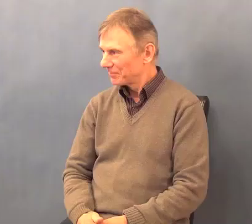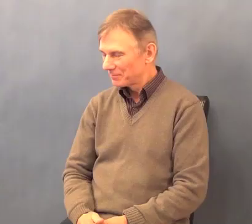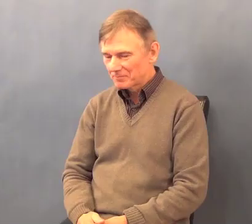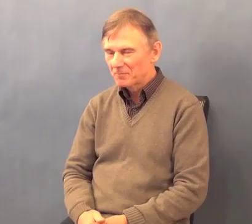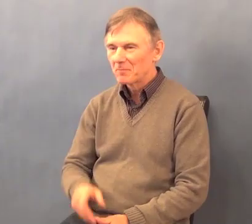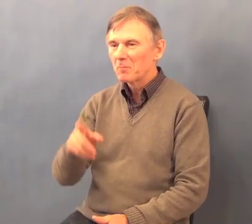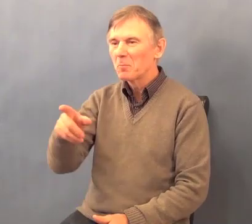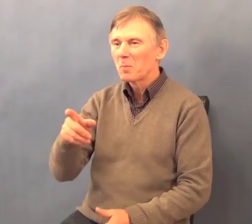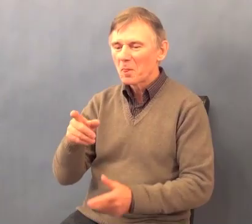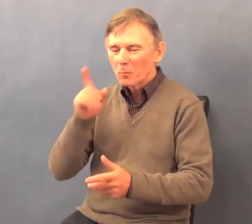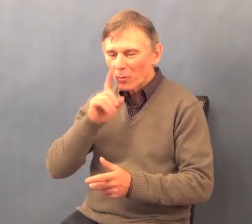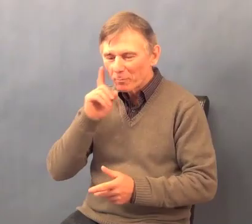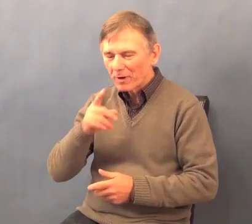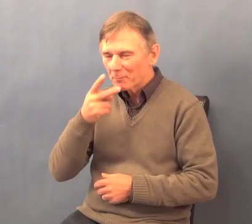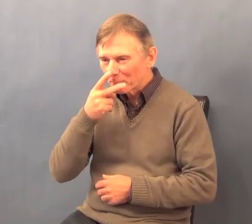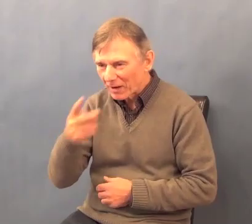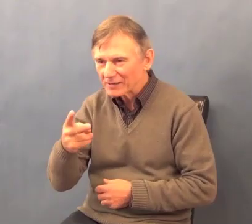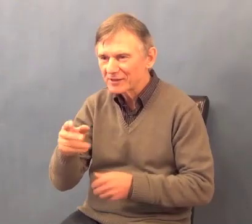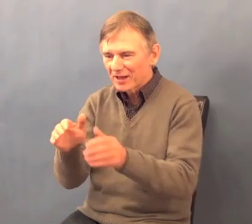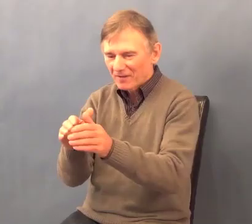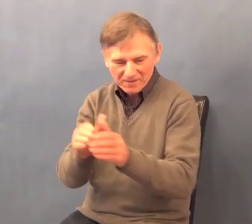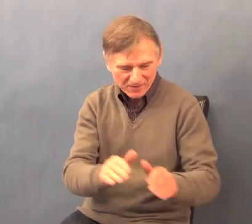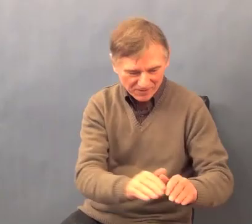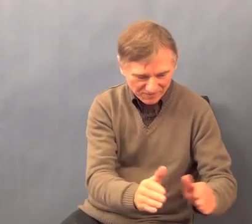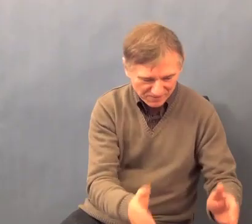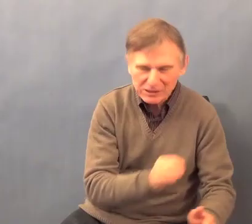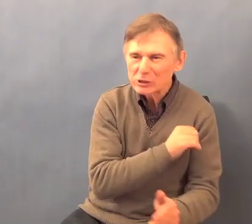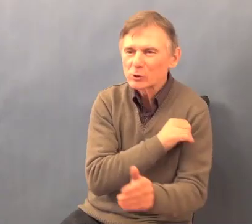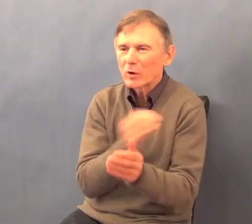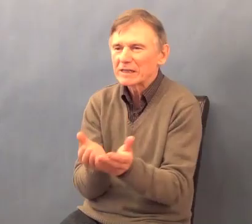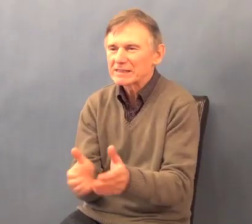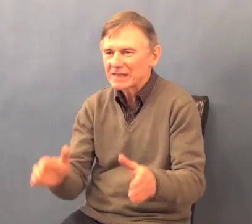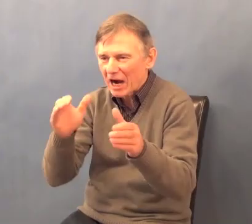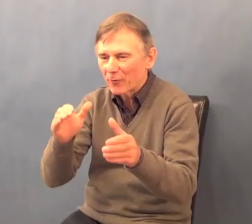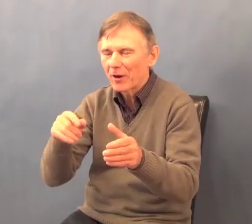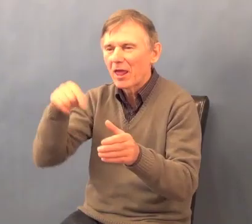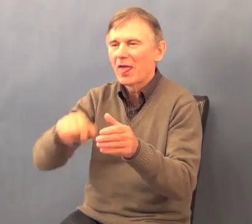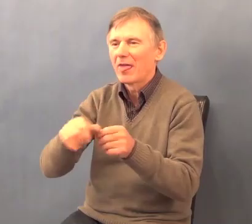Chłopiec zobaczył stojący słoik, w którym była żaba.